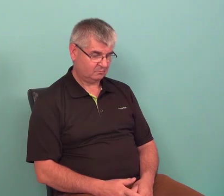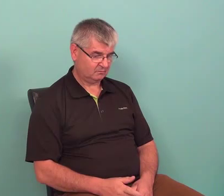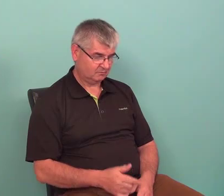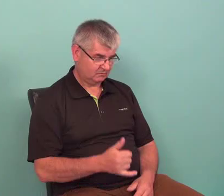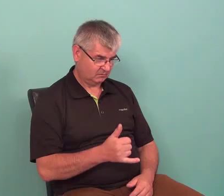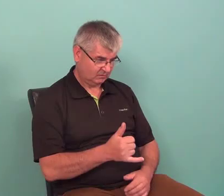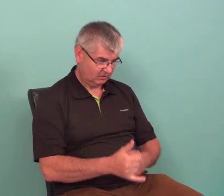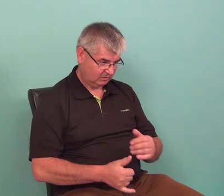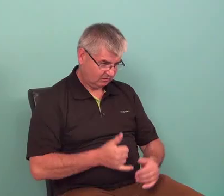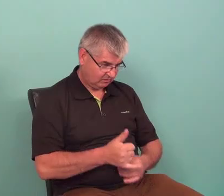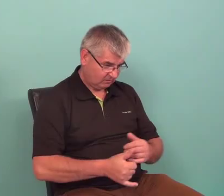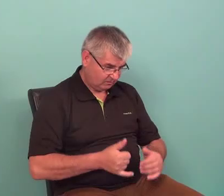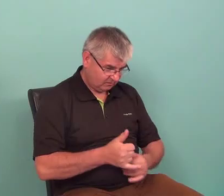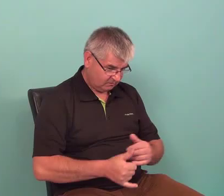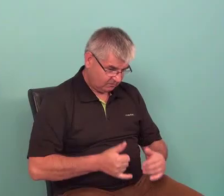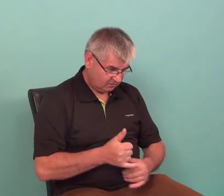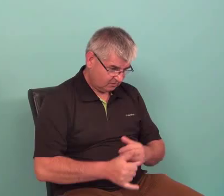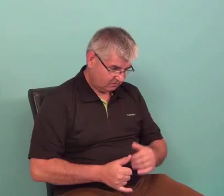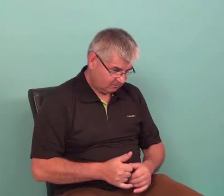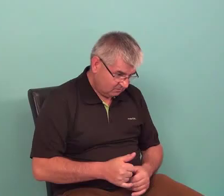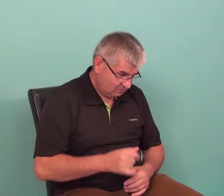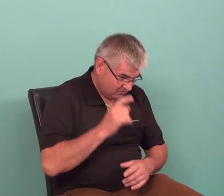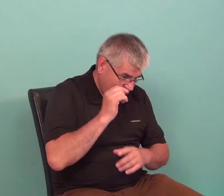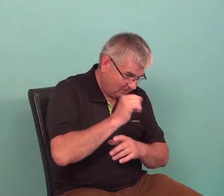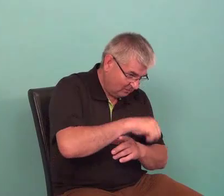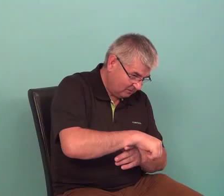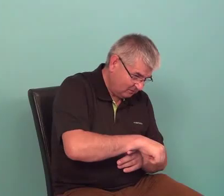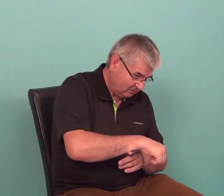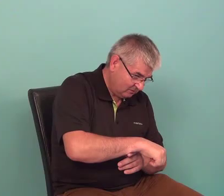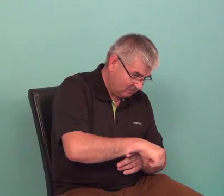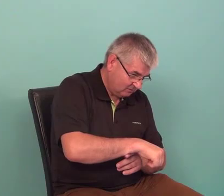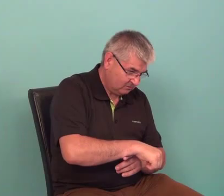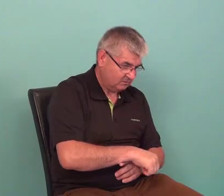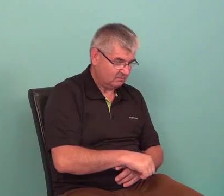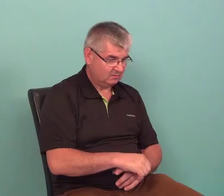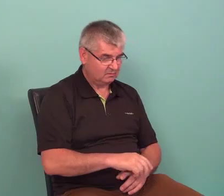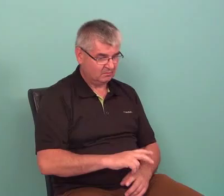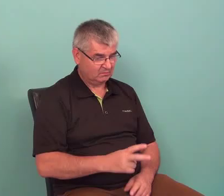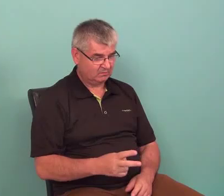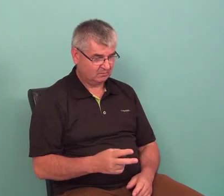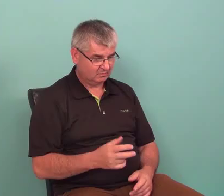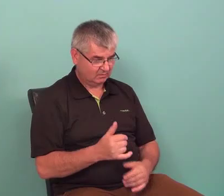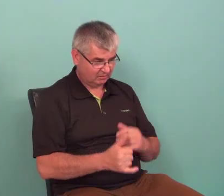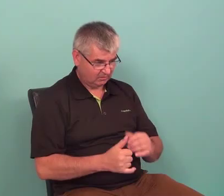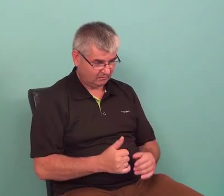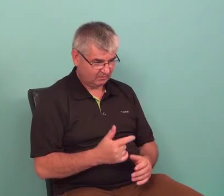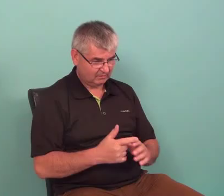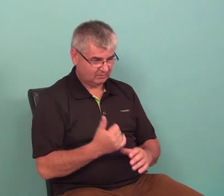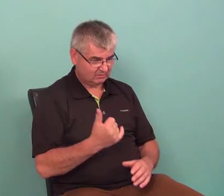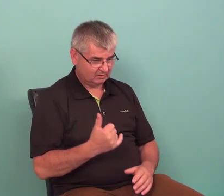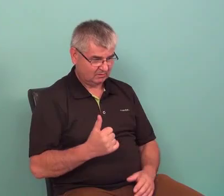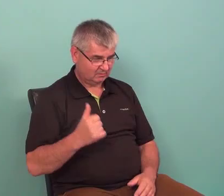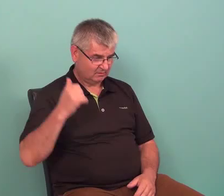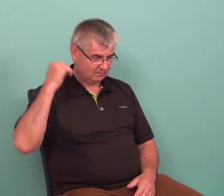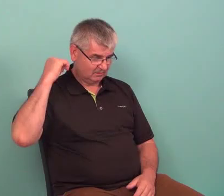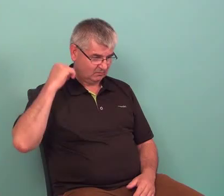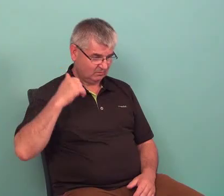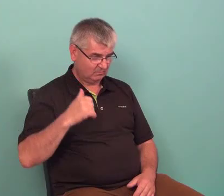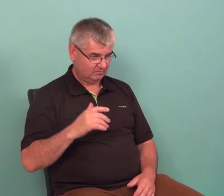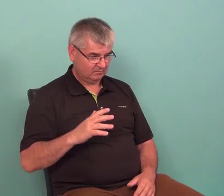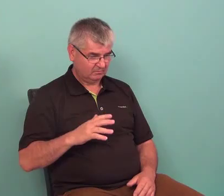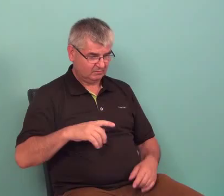Jest rower i jakiś rowerzysta wychyla się do przodu, na drugim obrazku jest rower z przyczepą doczepioną z tyłu, w której siedzi dziecko.